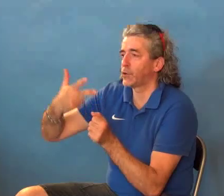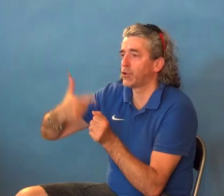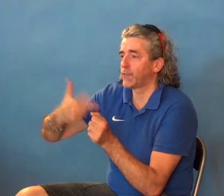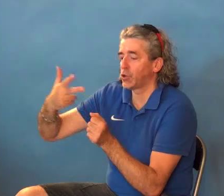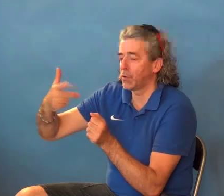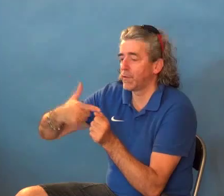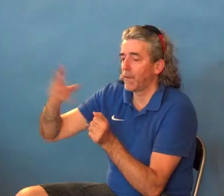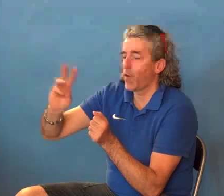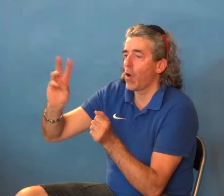Dwudziesty trzeci, dwudziesty trzeci, dwudziesty trzeci.